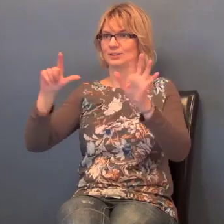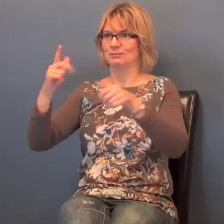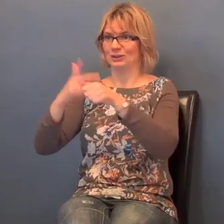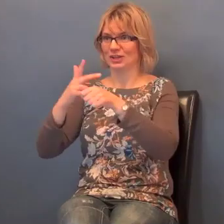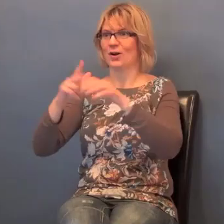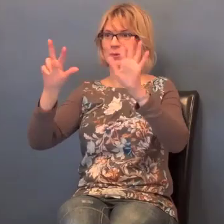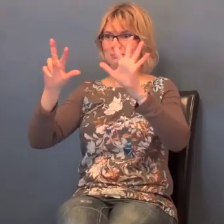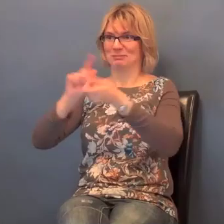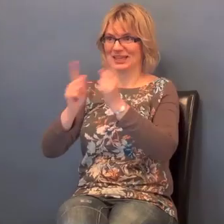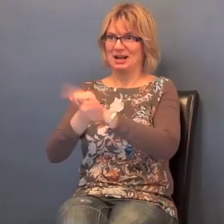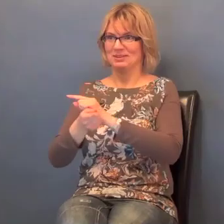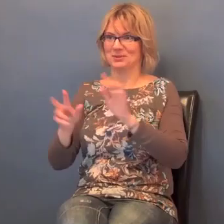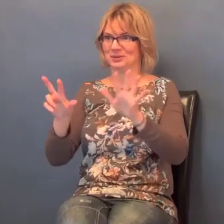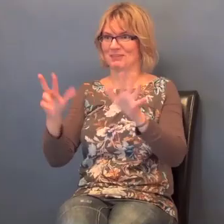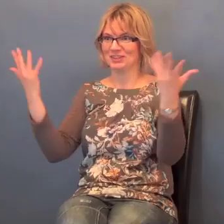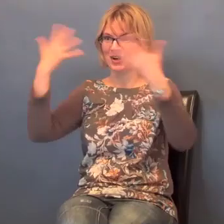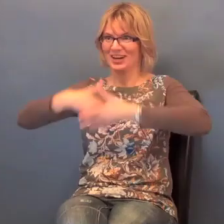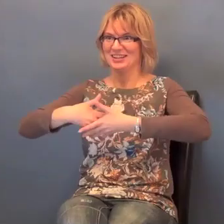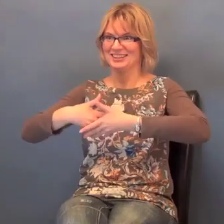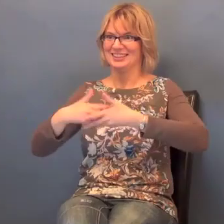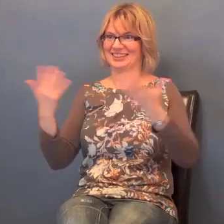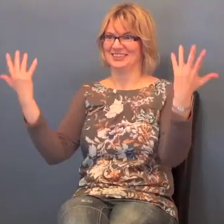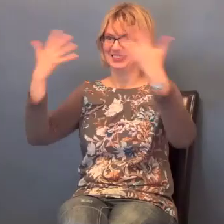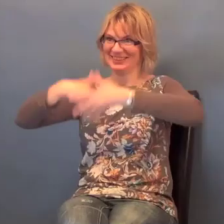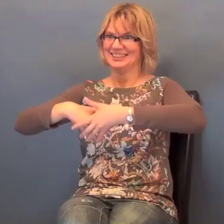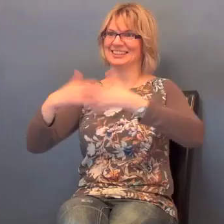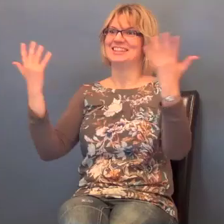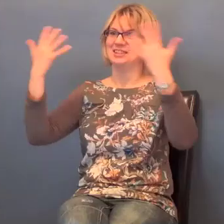Do siódmej trzydzieści mam zakupy. Spotkajmy się o ósmej trzydzieści wieczorem?